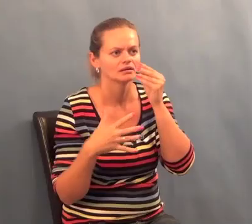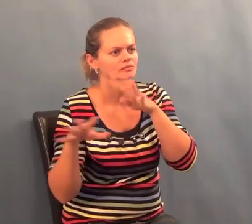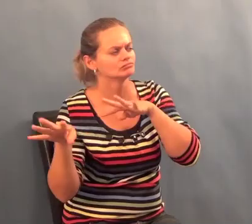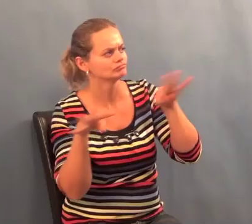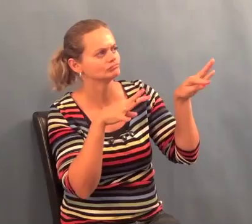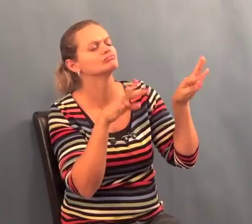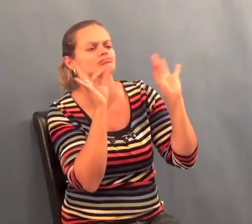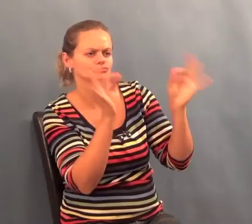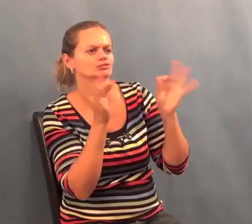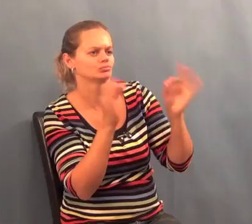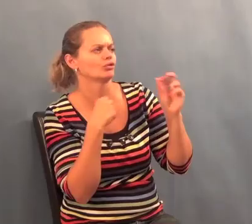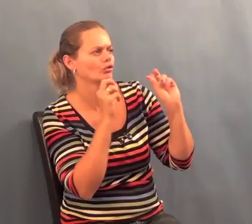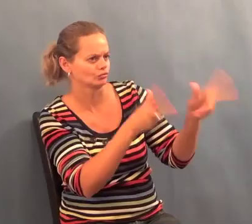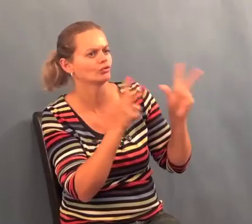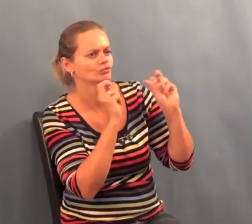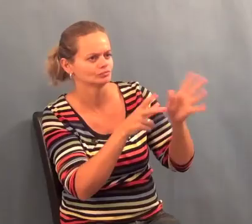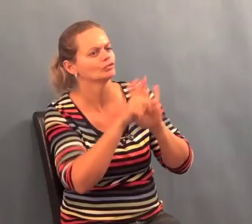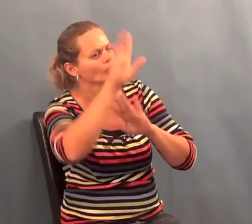Wszyscy popatrzyli na niego i powiedzieli, że nie ma sprawy.